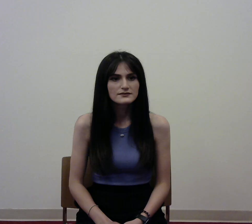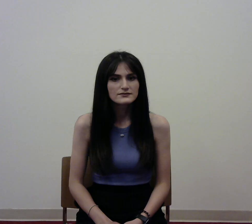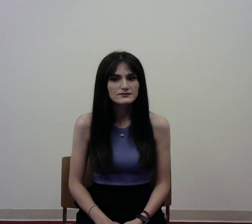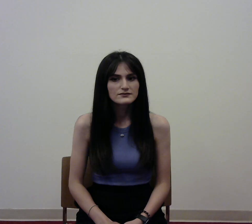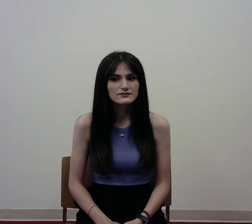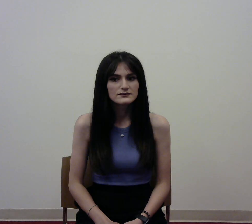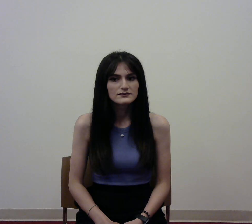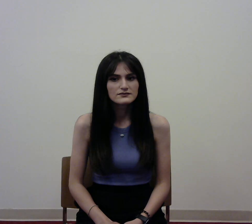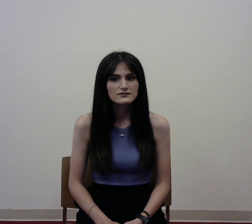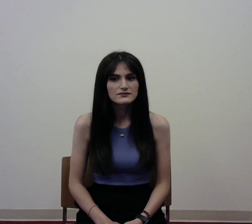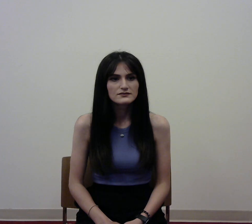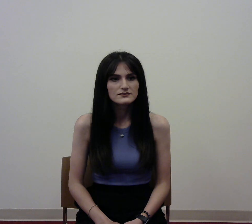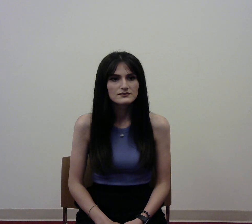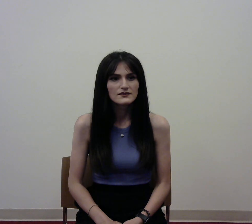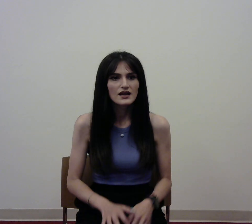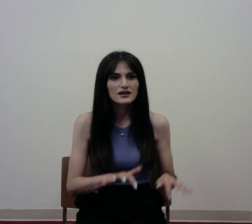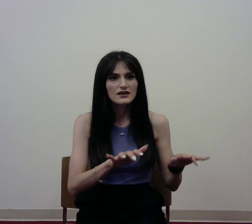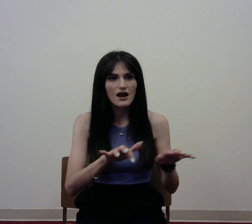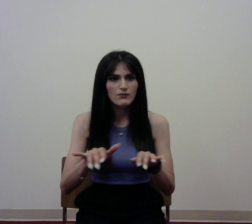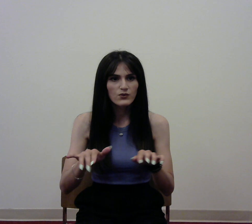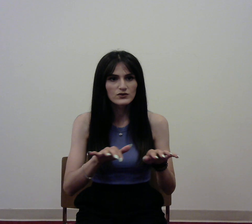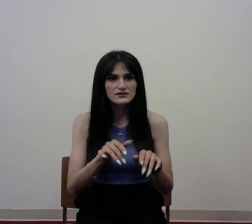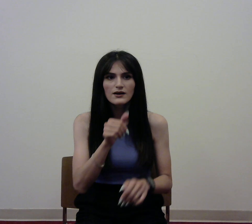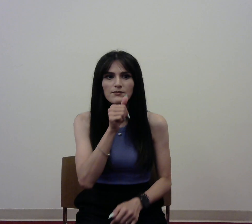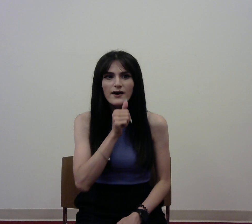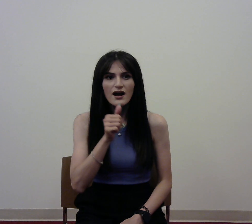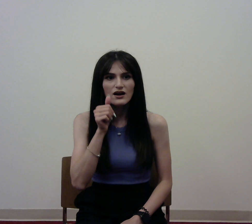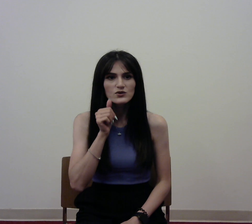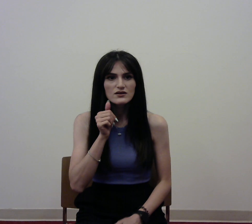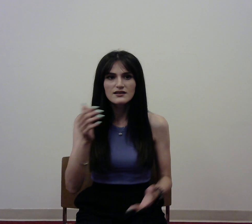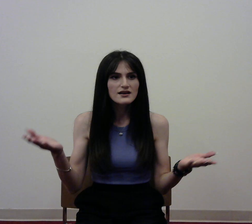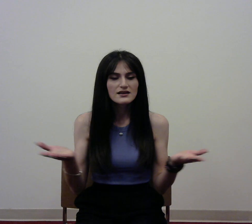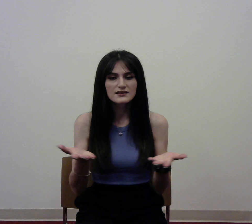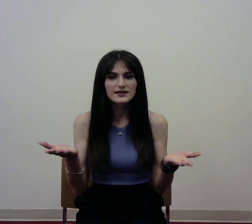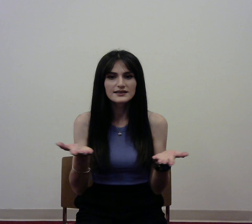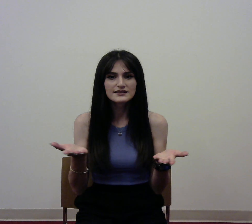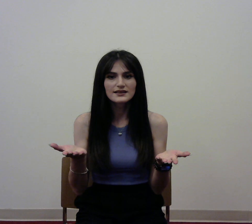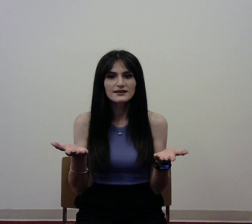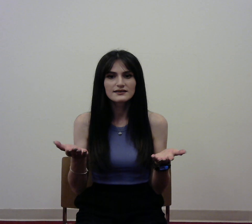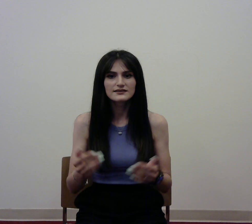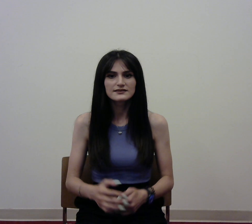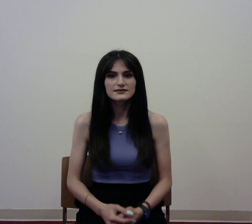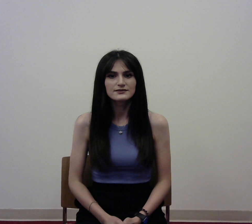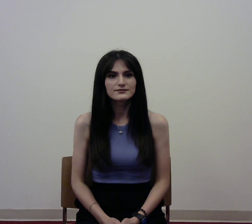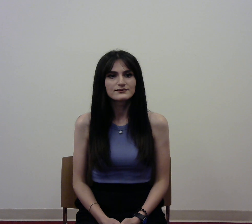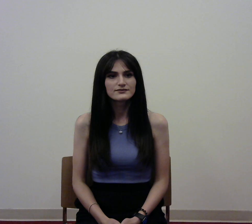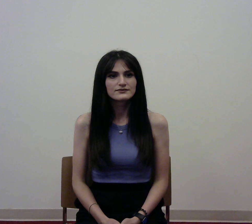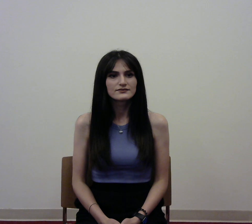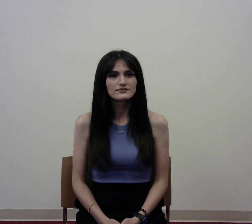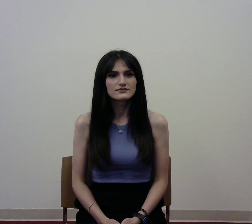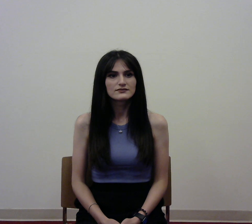Kompüterin parolu nədir?